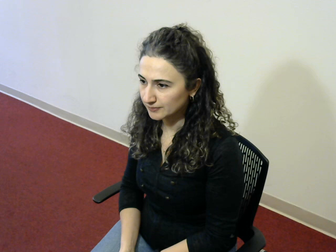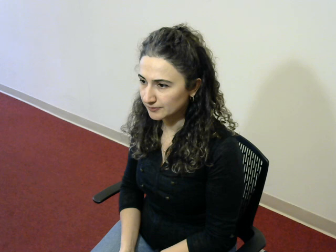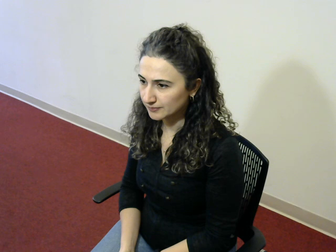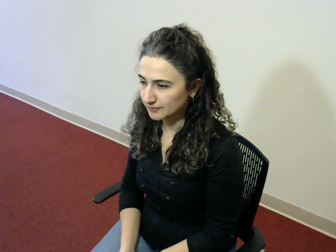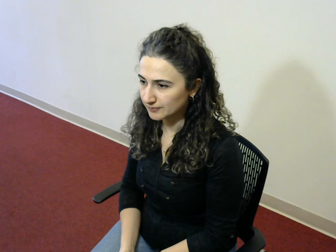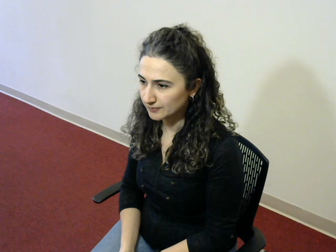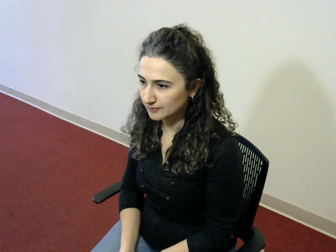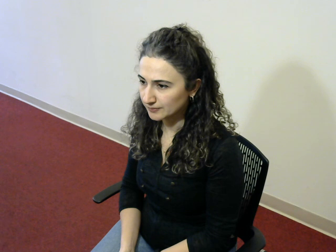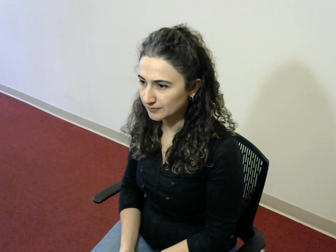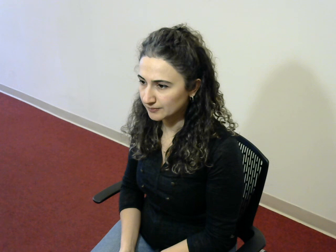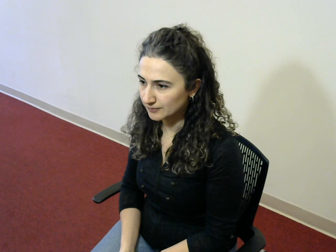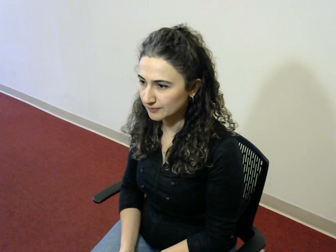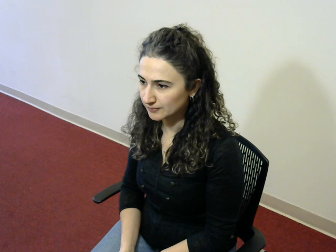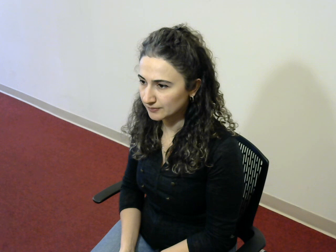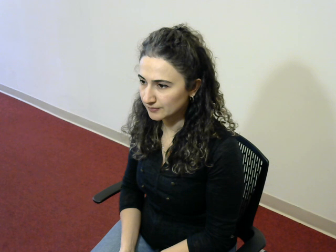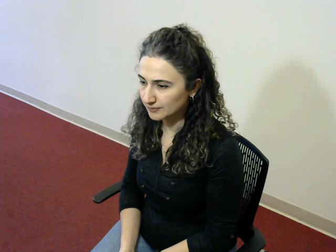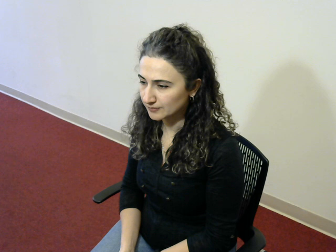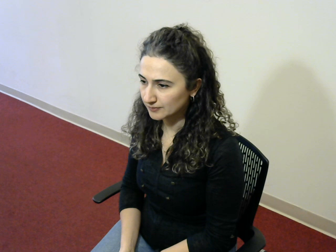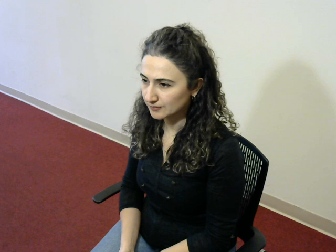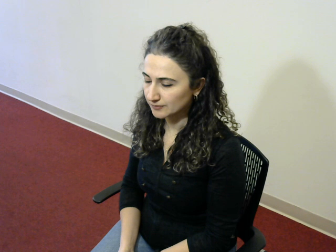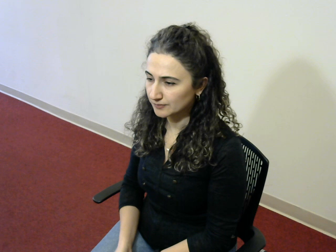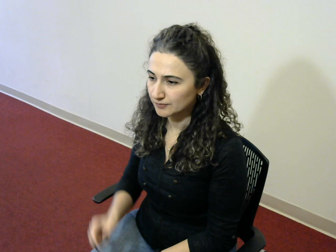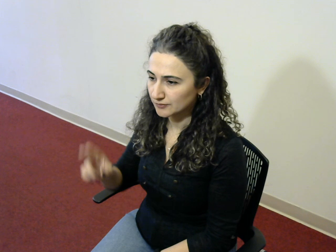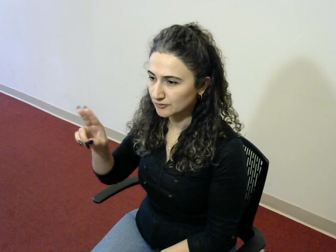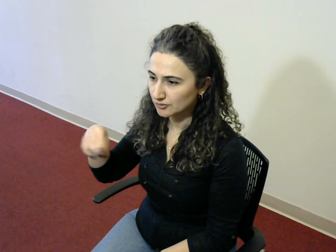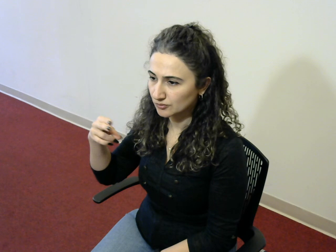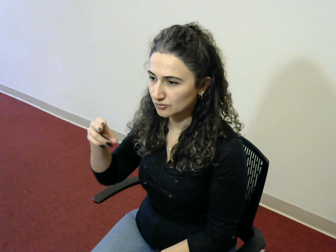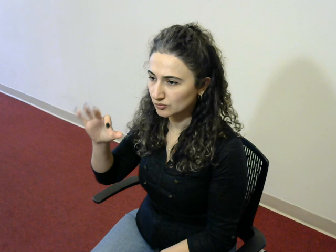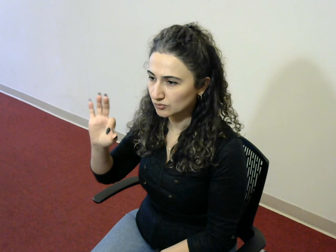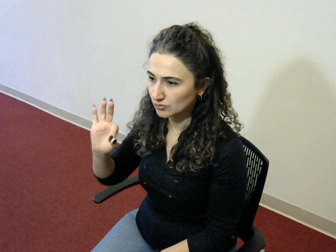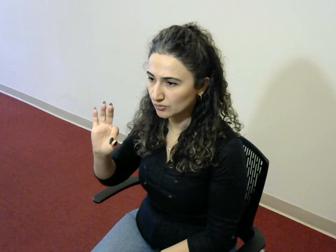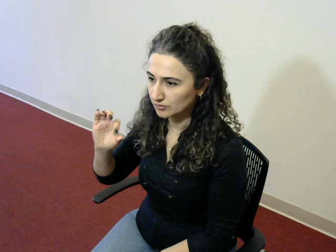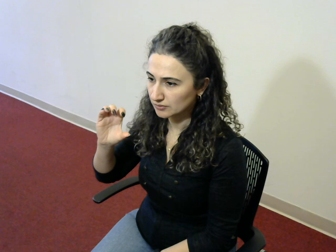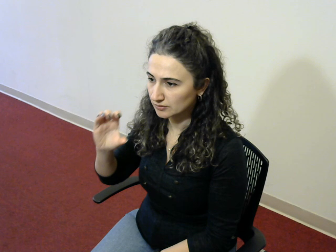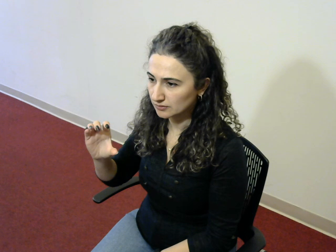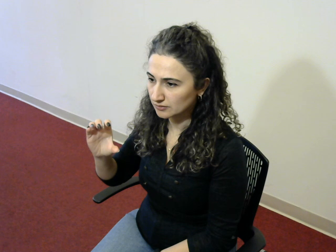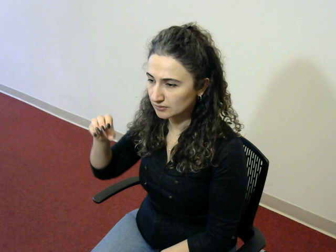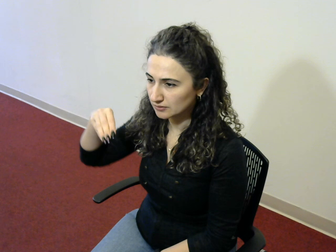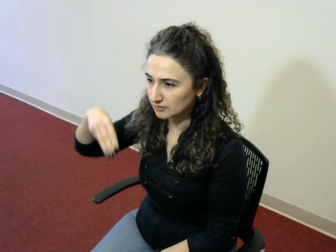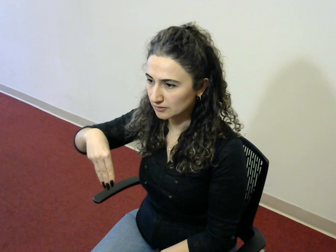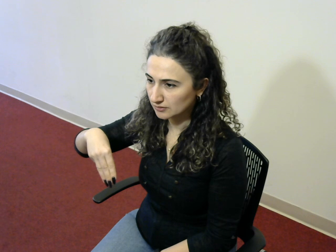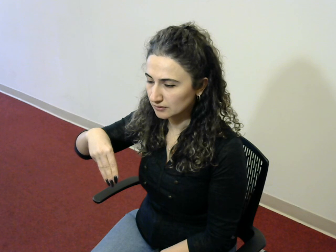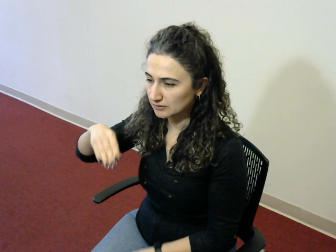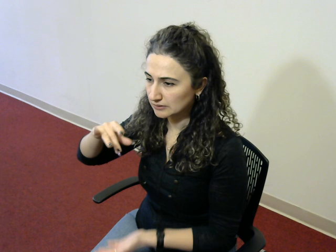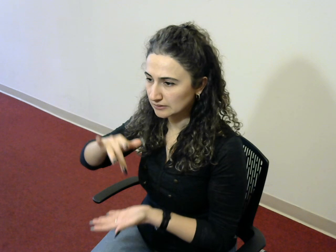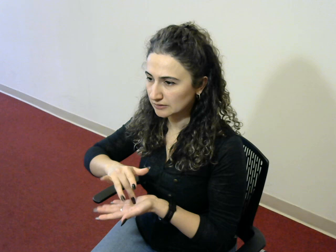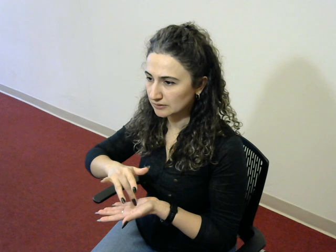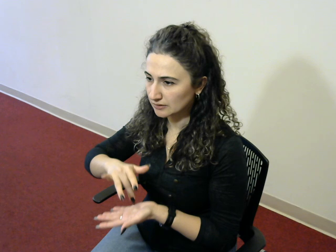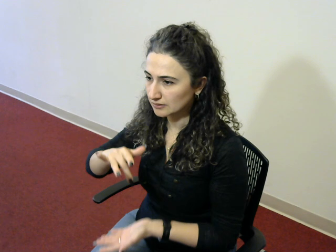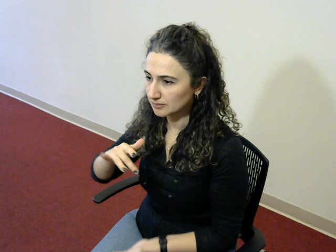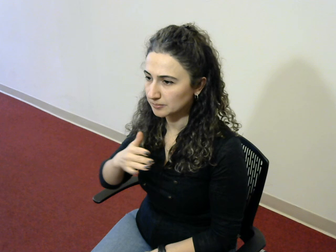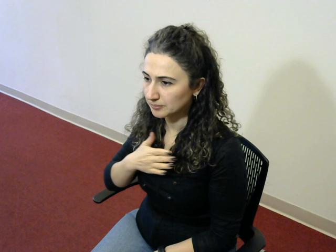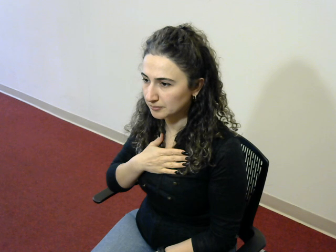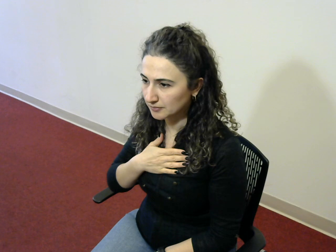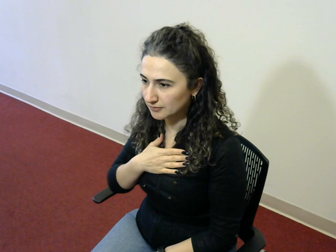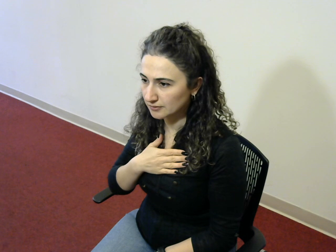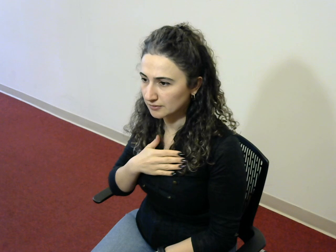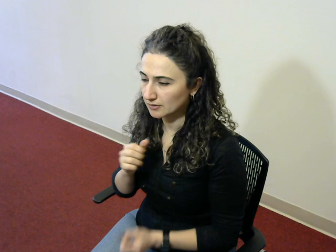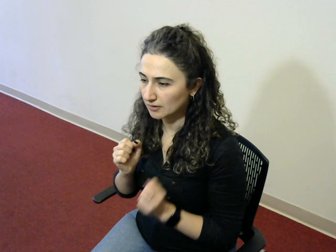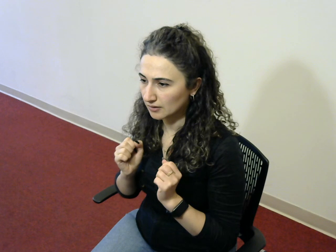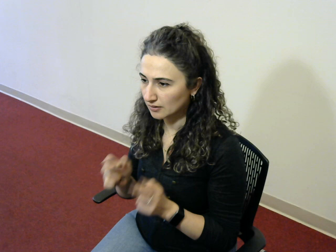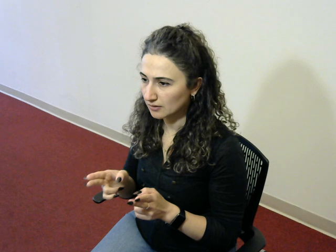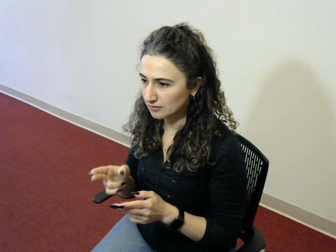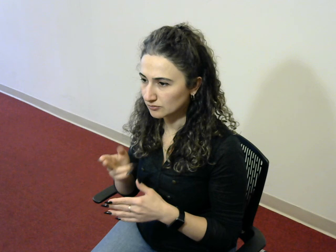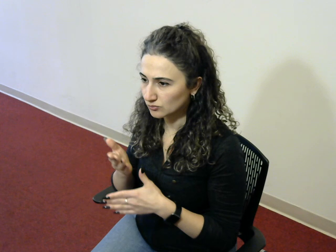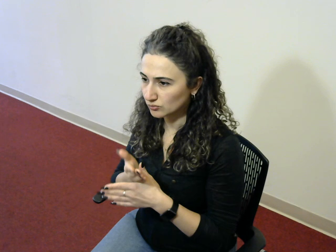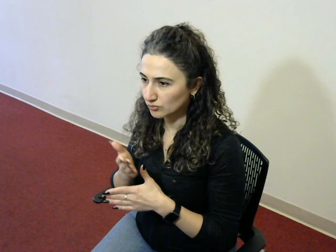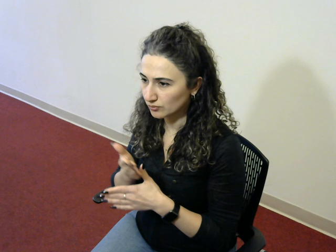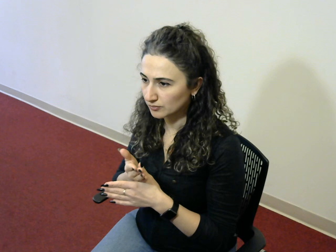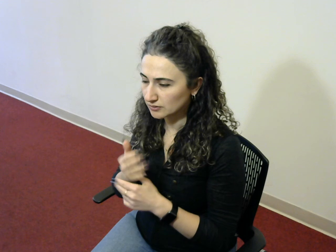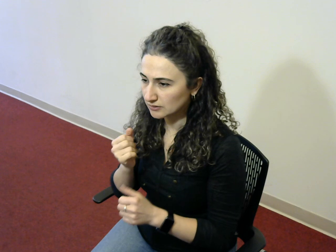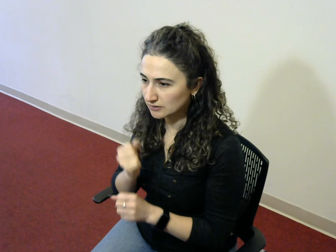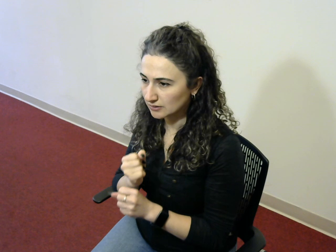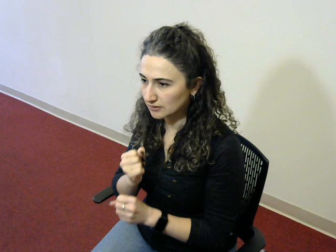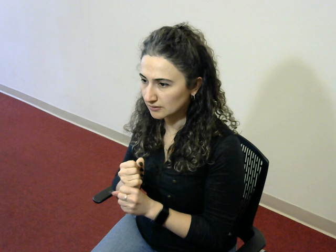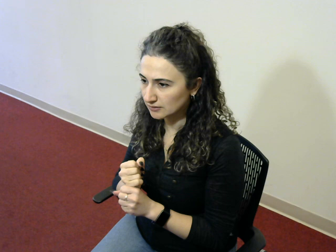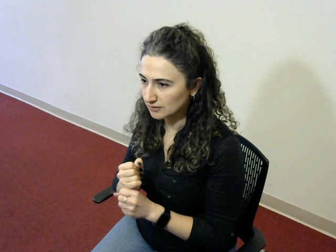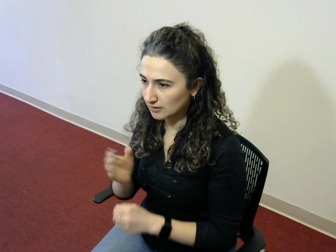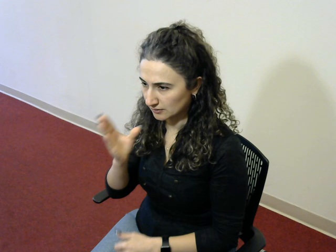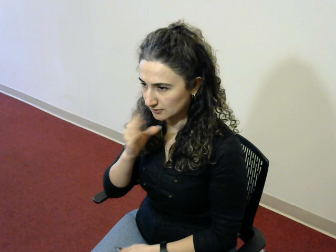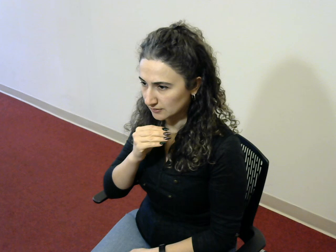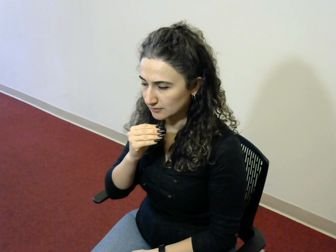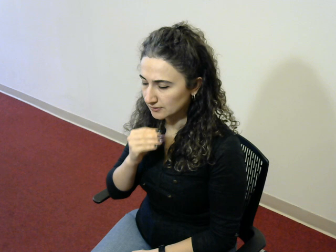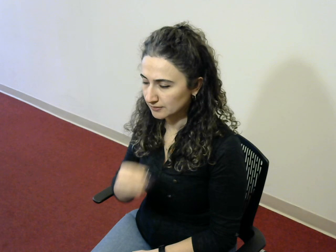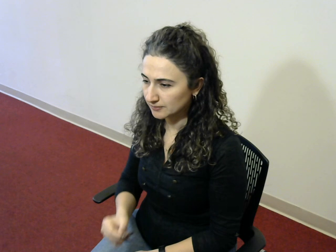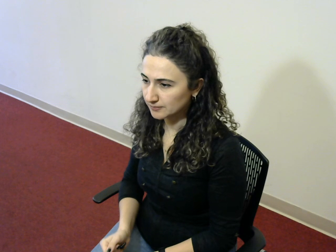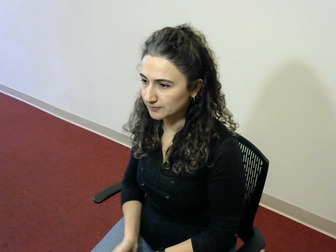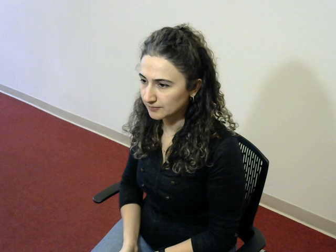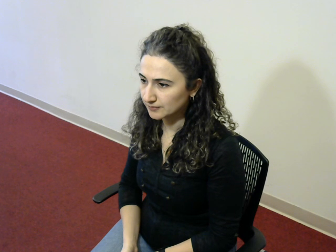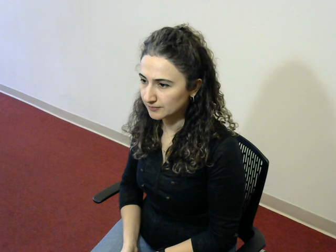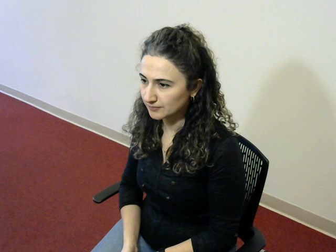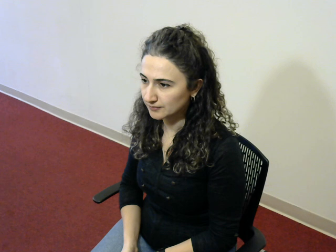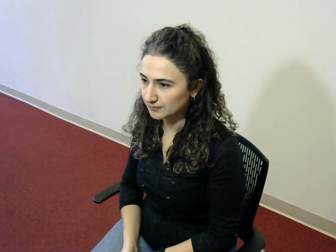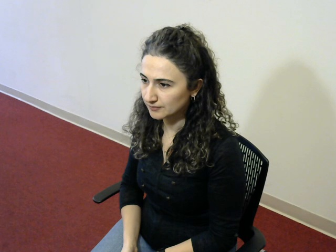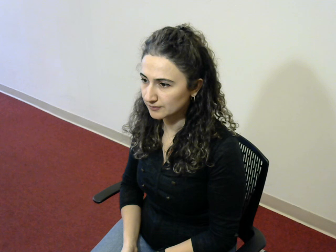DOST Mərkəzləri mənə necə kömək edə bilər?